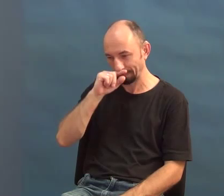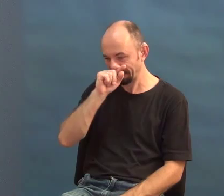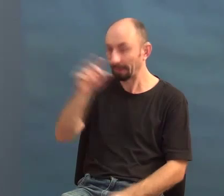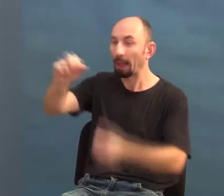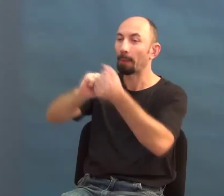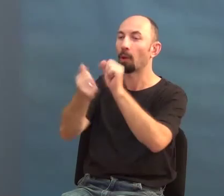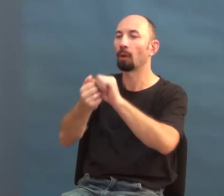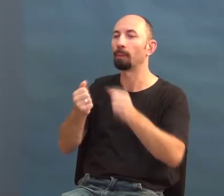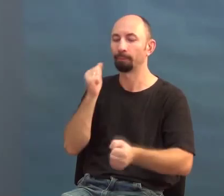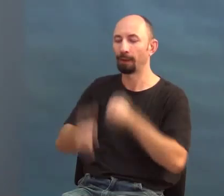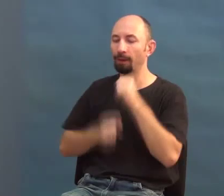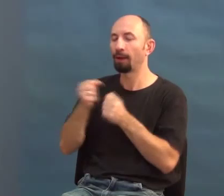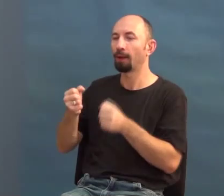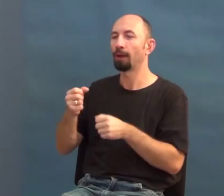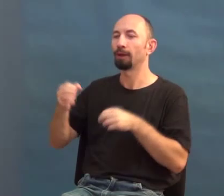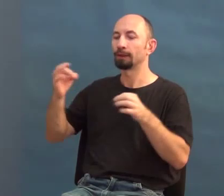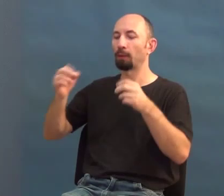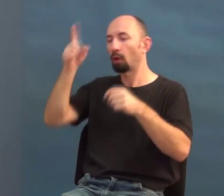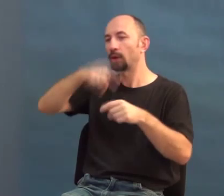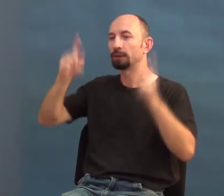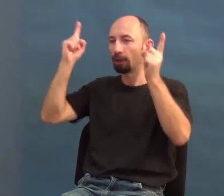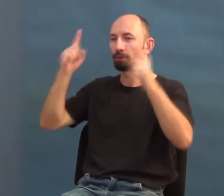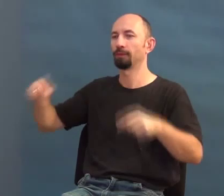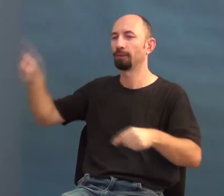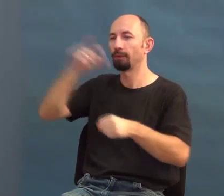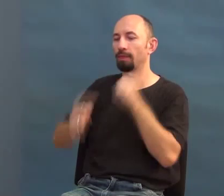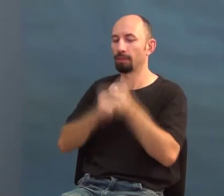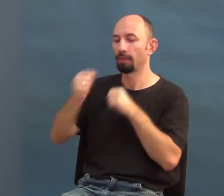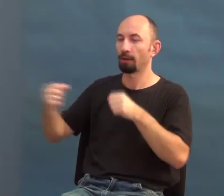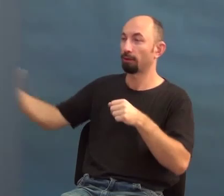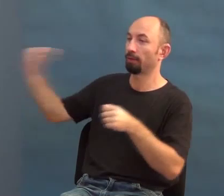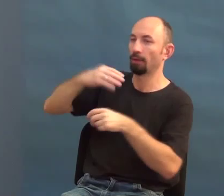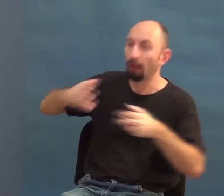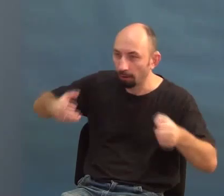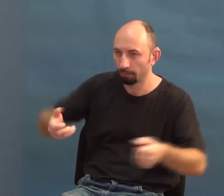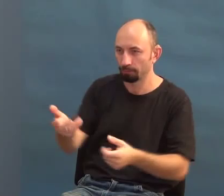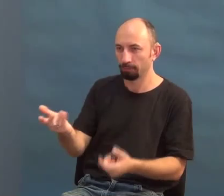Albo jak ktoś biega i ten znak informuje kierowców, że ktoś może wbiec na jezdnię przed samochód.